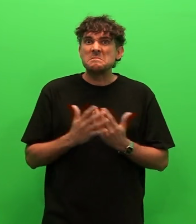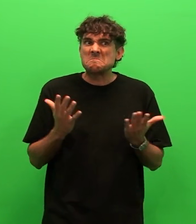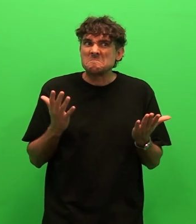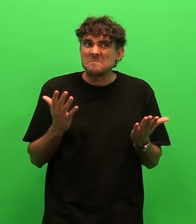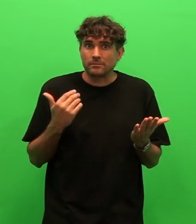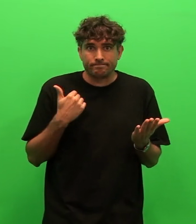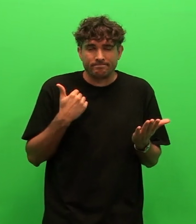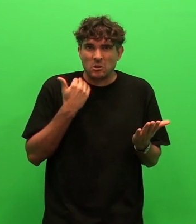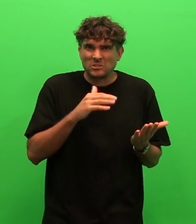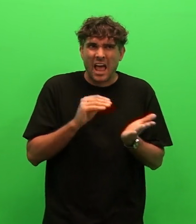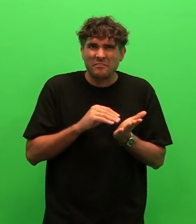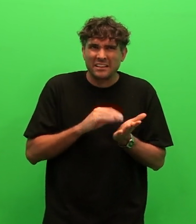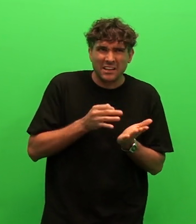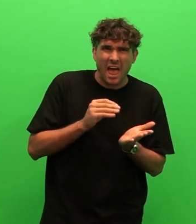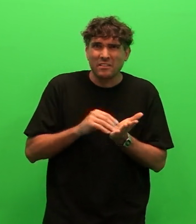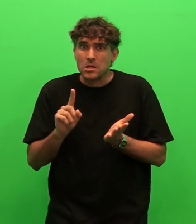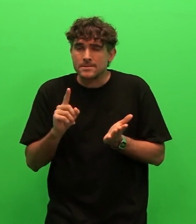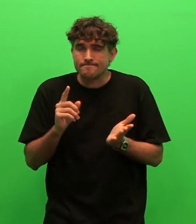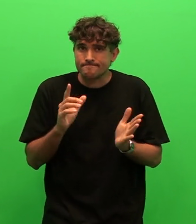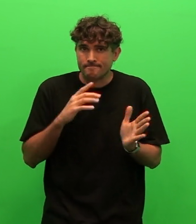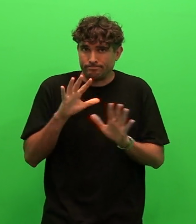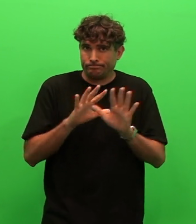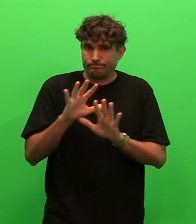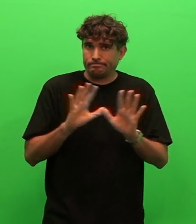No ho sé, de vegades sí i de vegades no, estic confús.